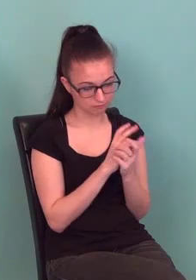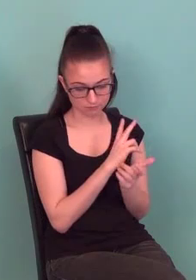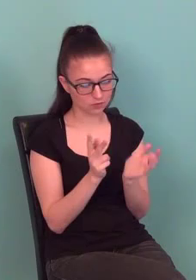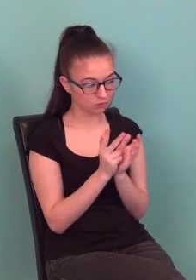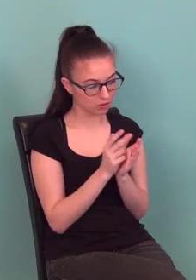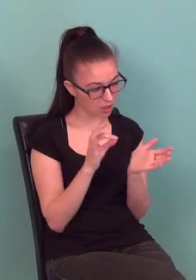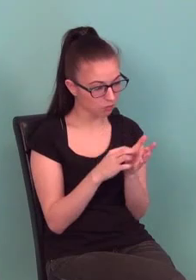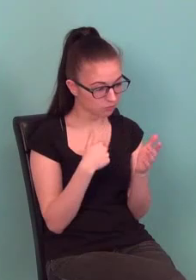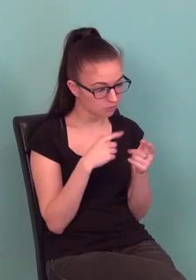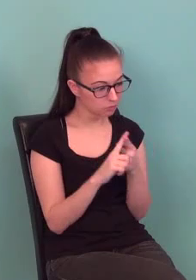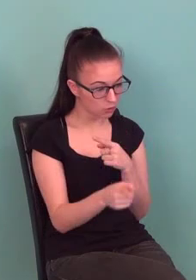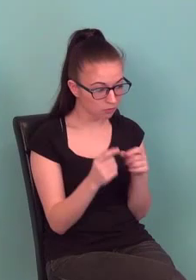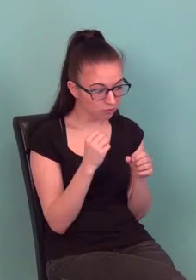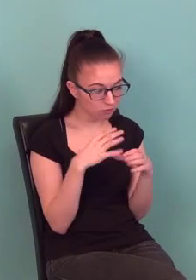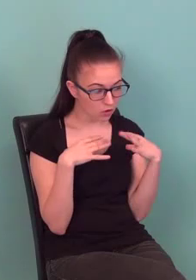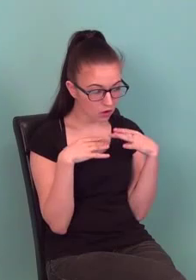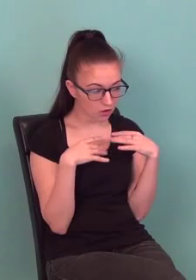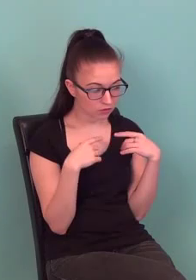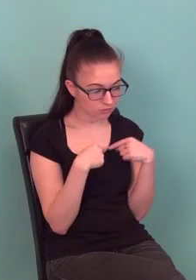Jestem wolna zawsze po osiemnastej.